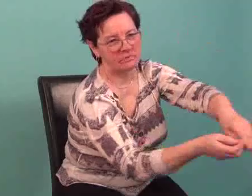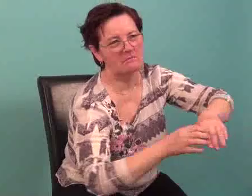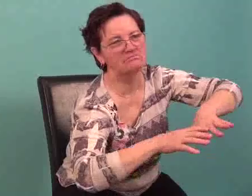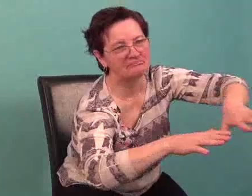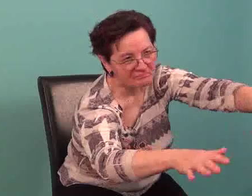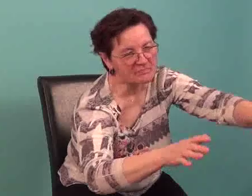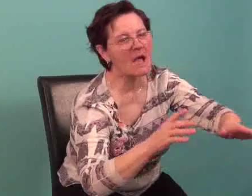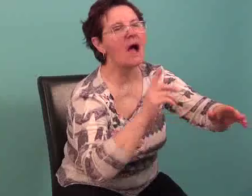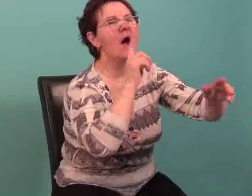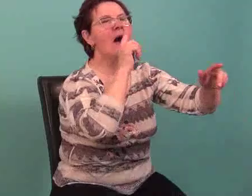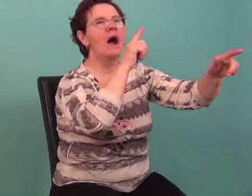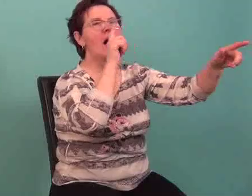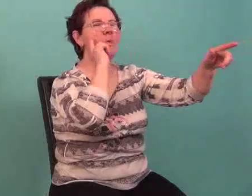Pojawiło się trzech chłopaków.